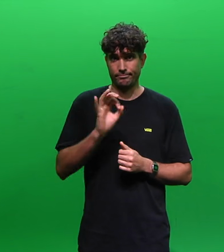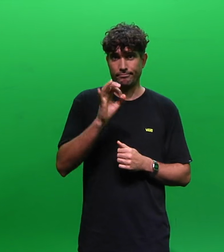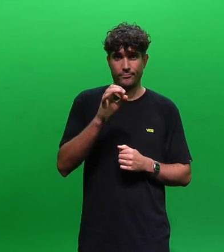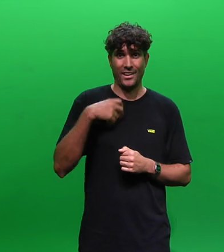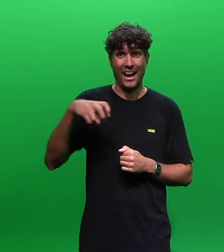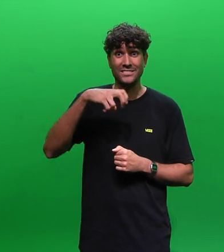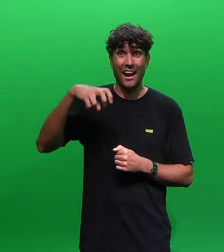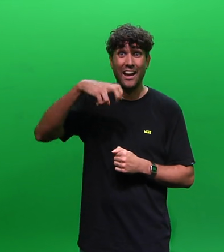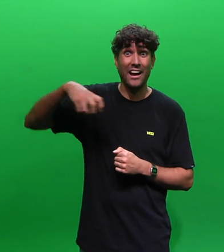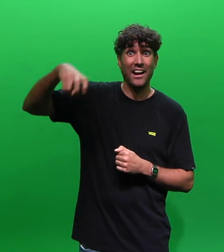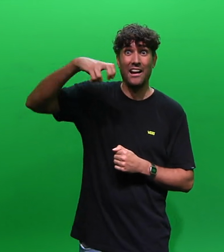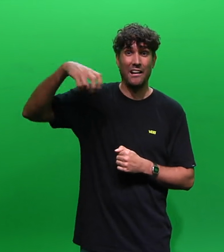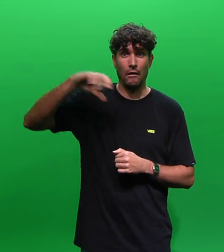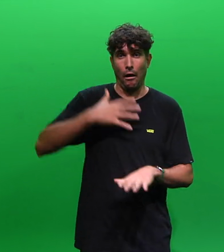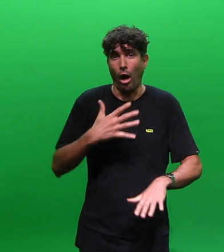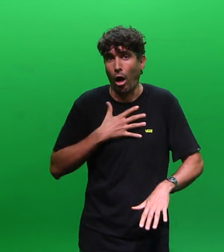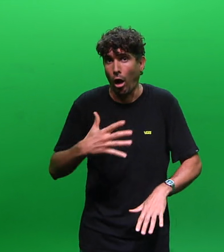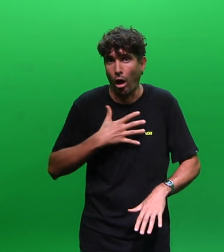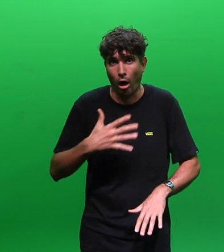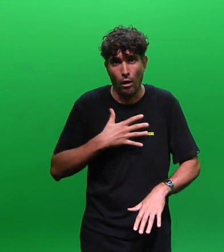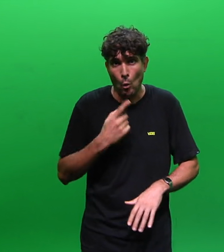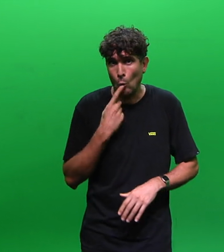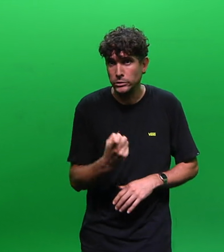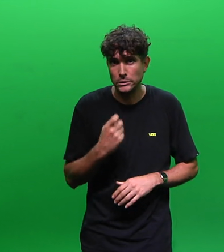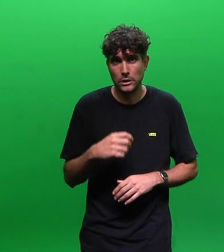Sí, quan pujo les escales m'ofego, em costa respirar.